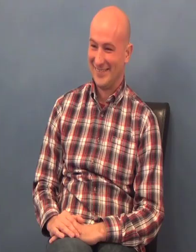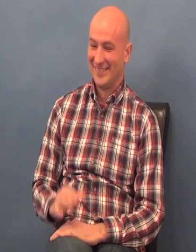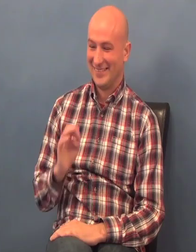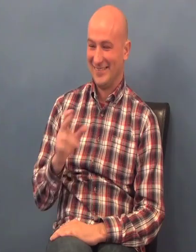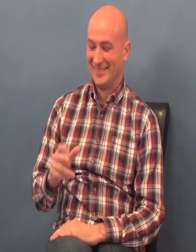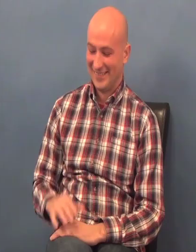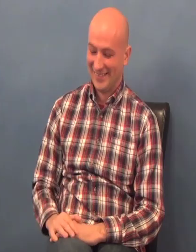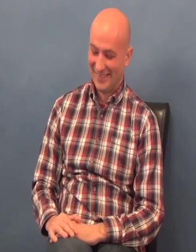Tak.